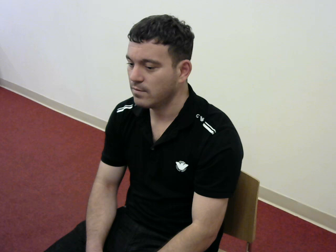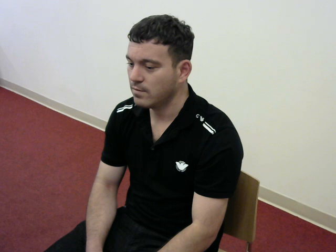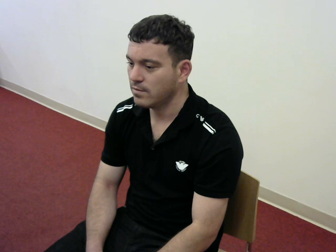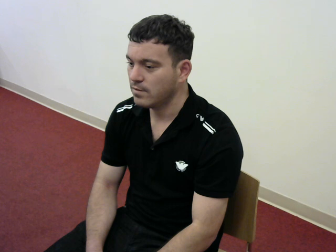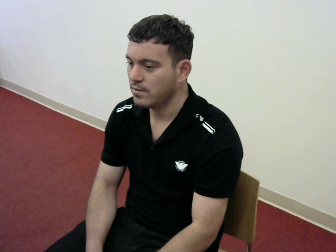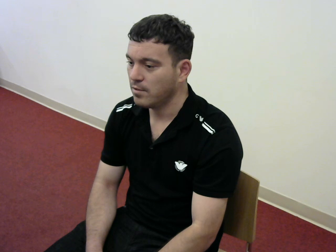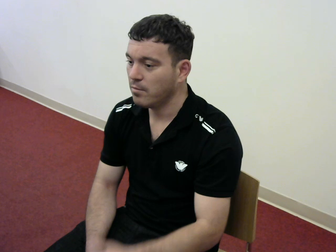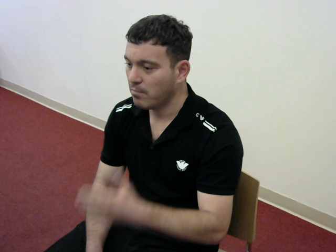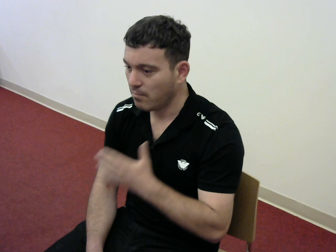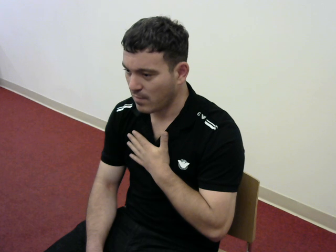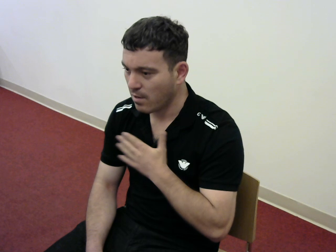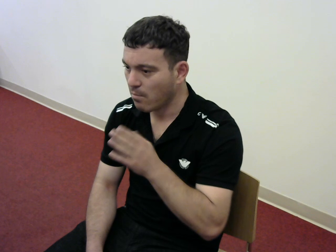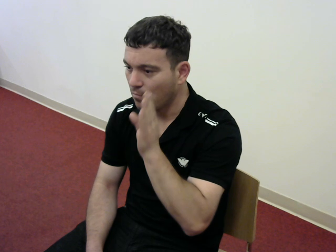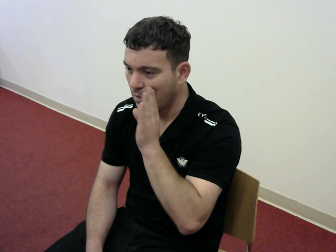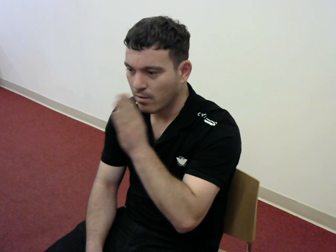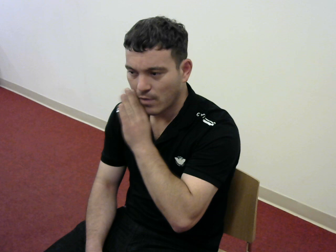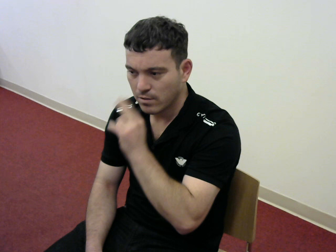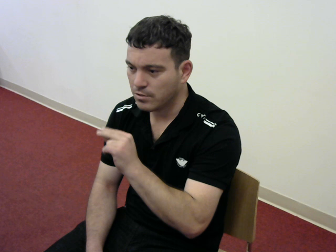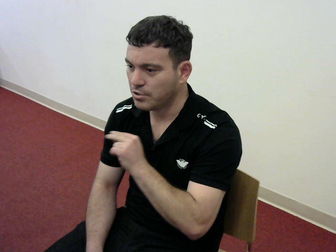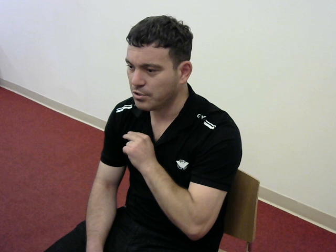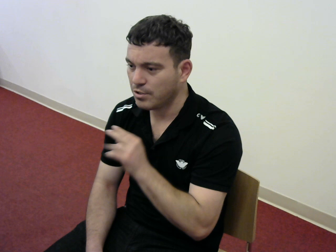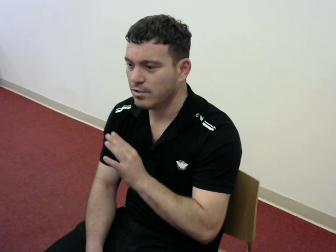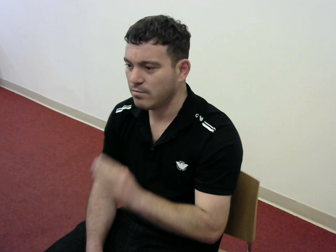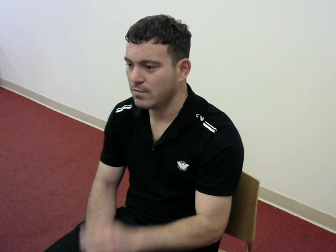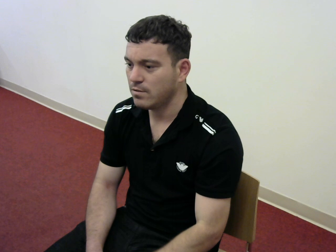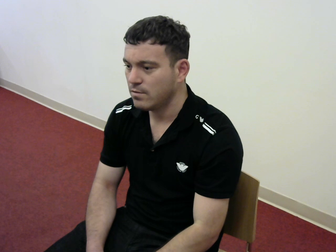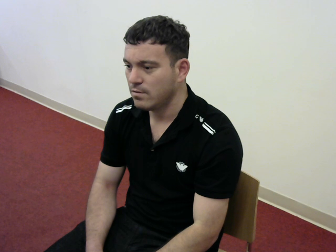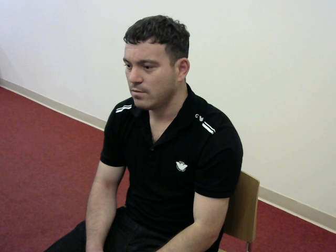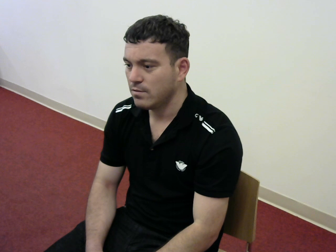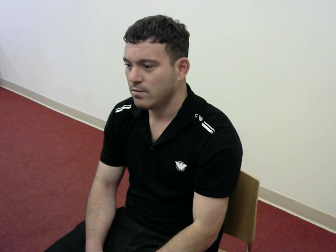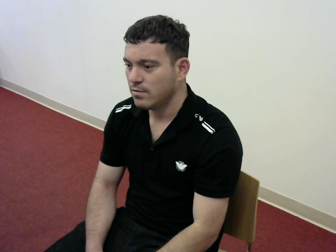Mənim anam işsizdir